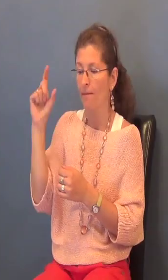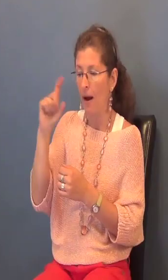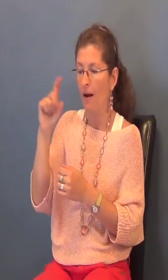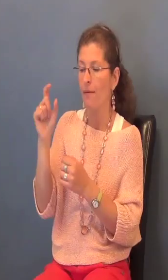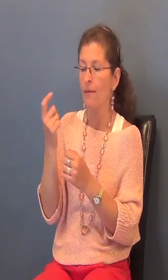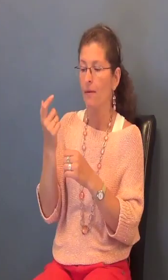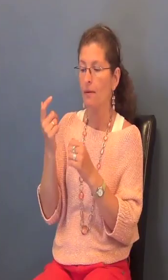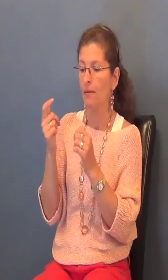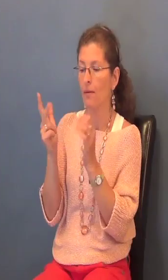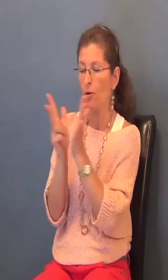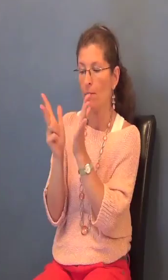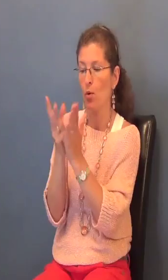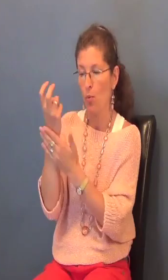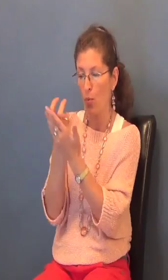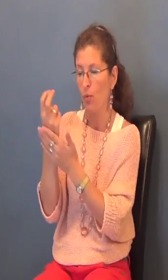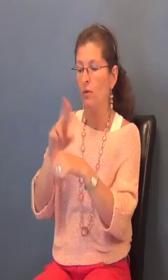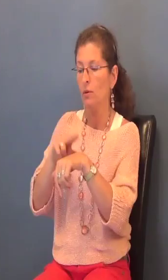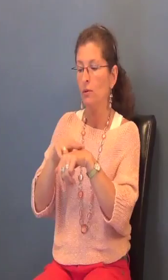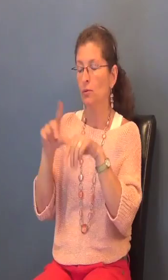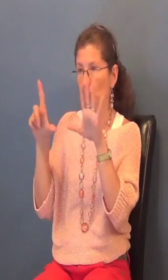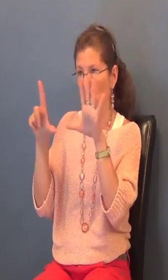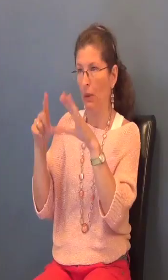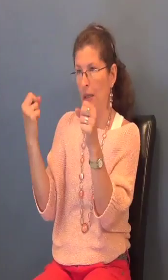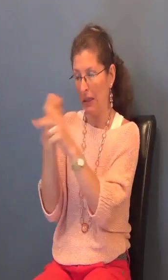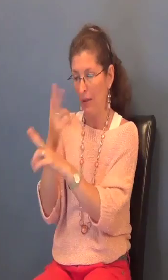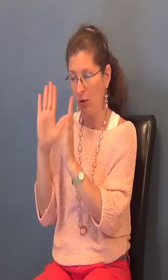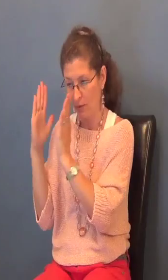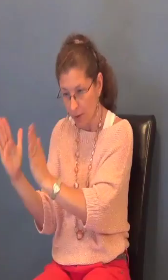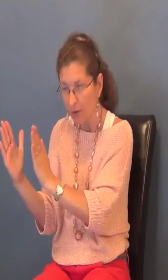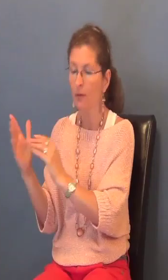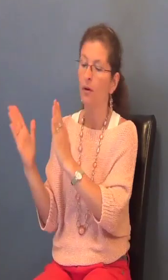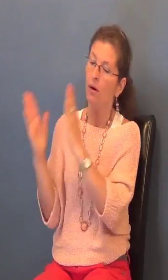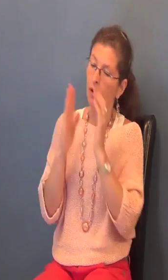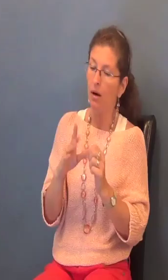W czwartek o godzinie siódmej jest kino.